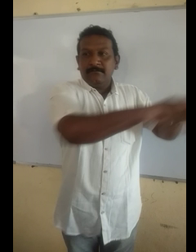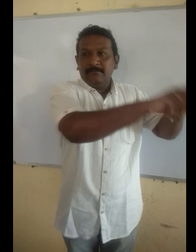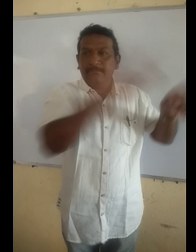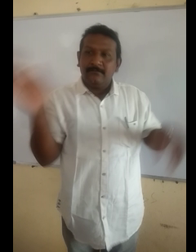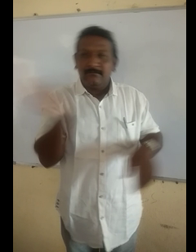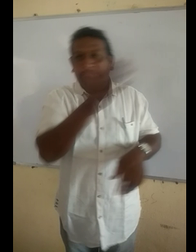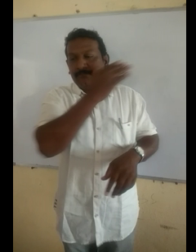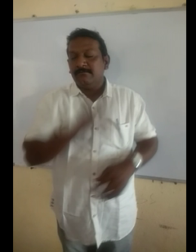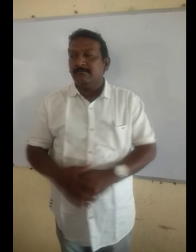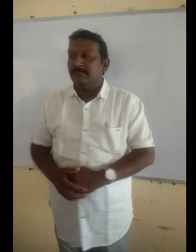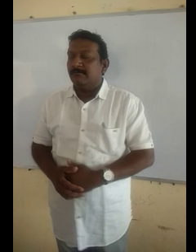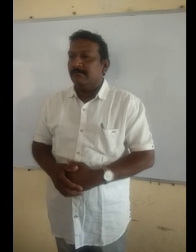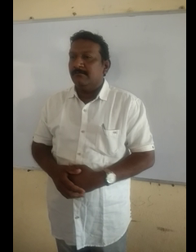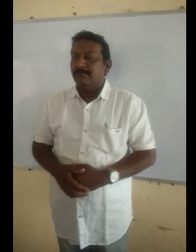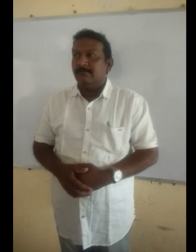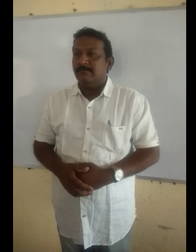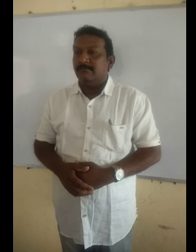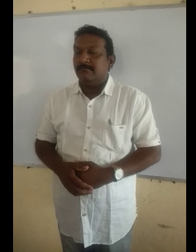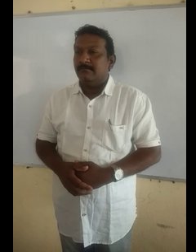shall we go outside